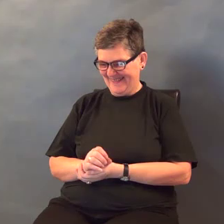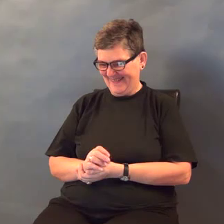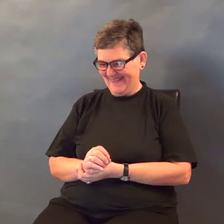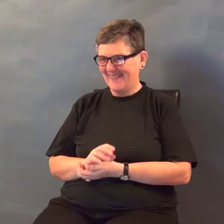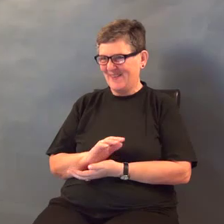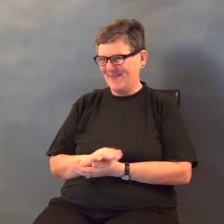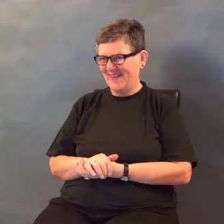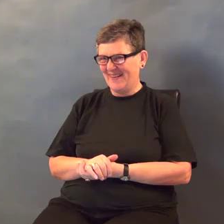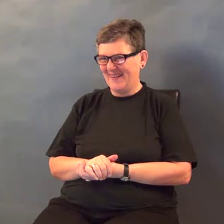Tak, tak, tak.